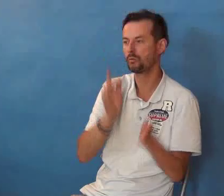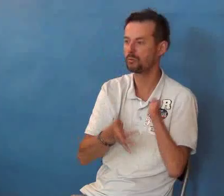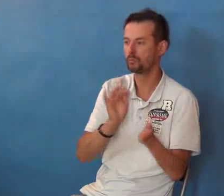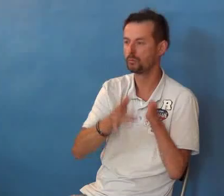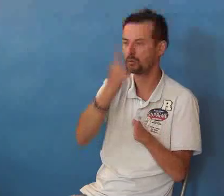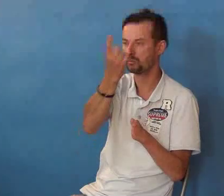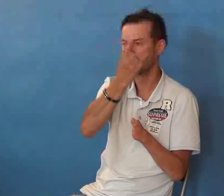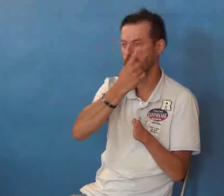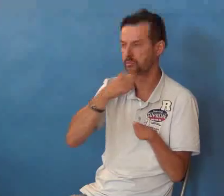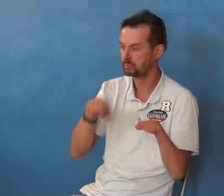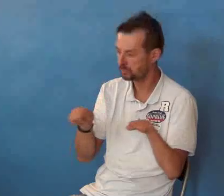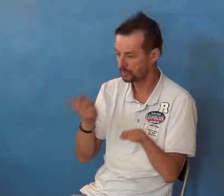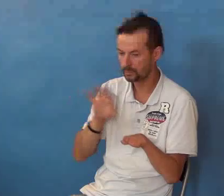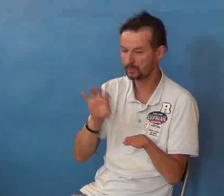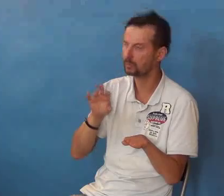Zatrzymuje się, patrzy na kosze, spogląda w górę.